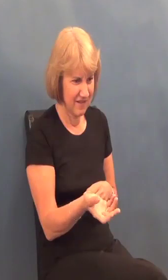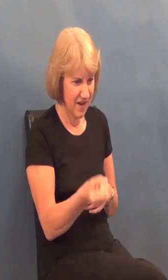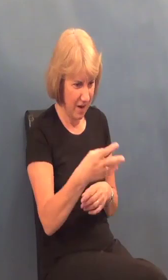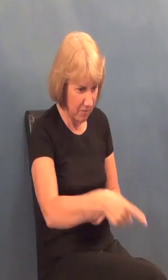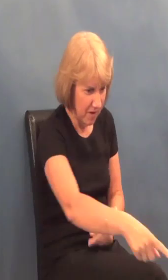To lampa.